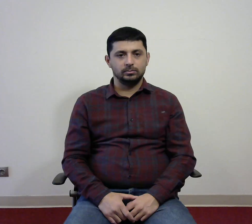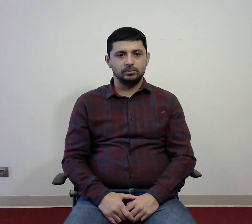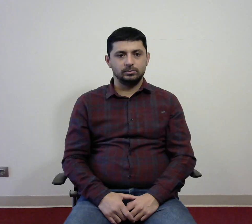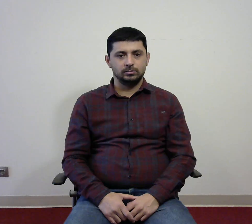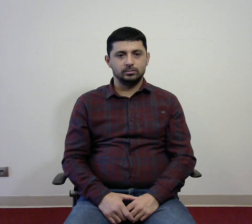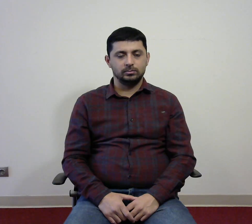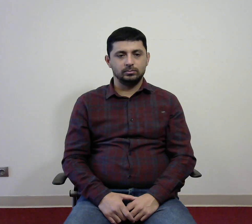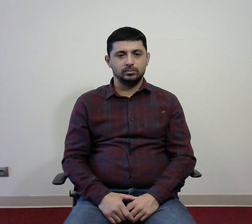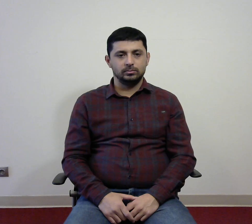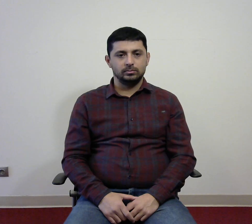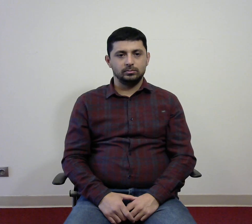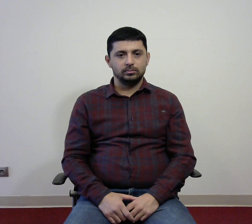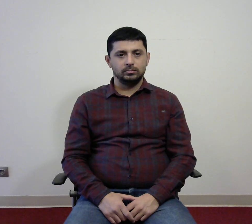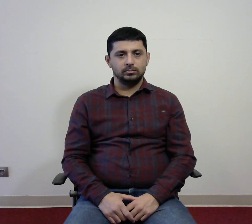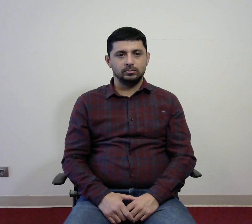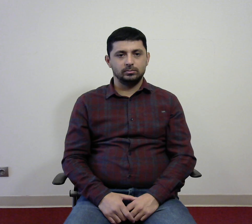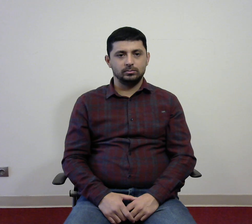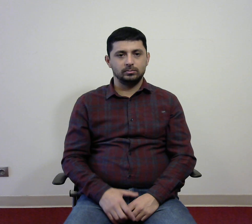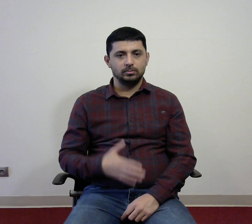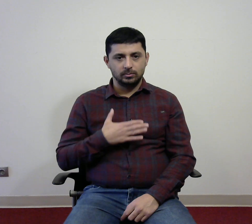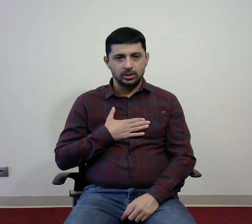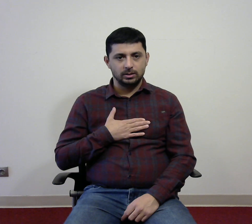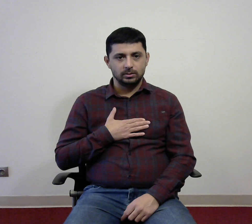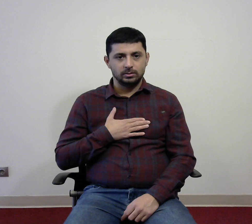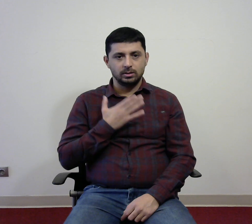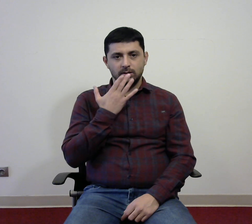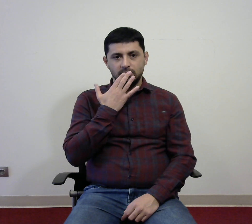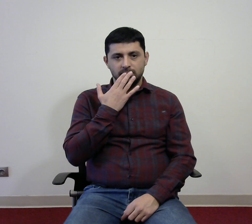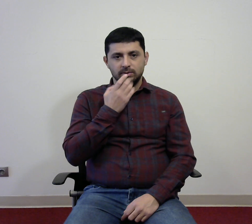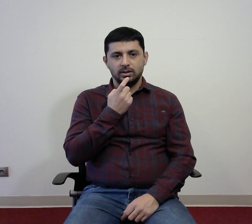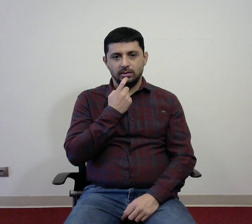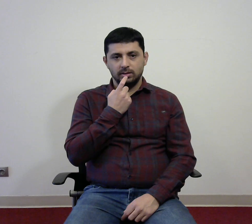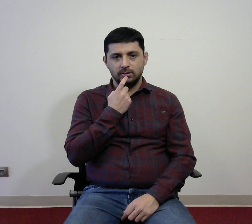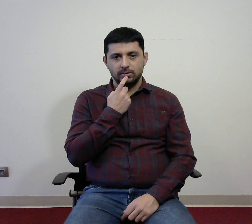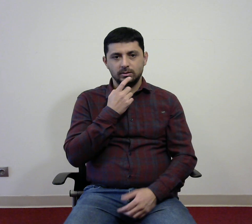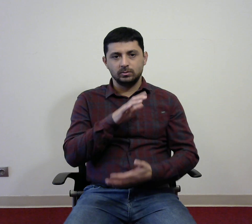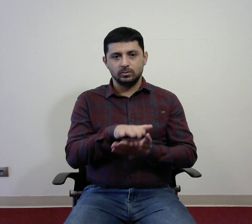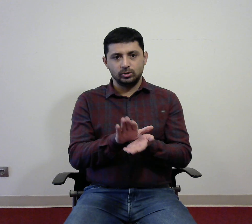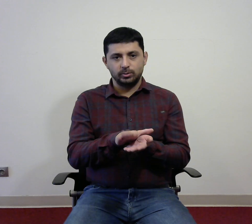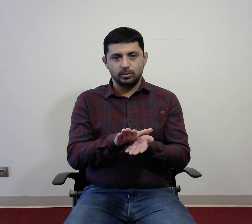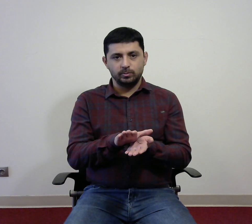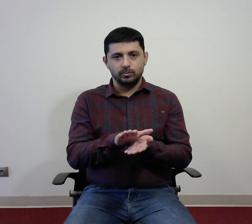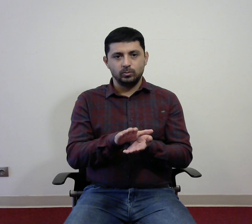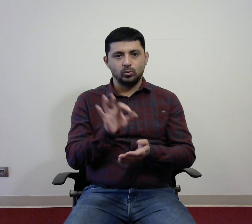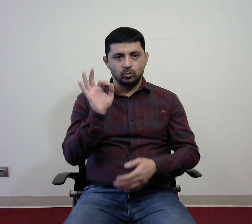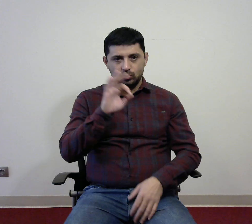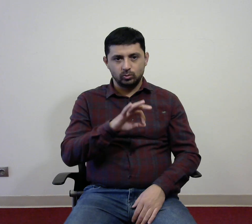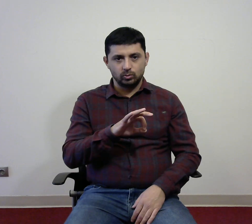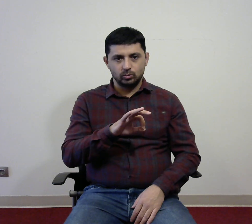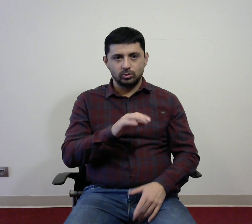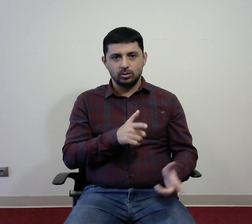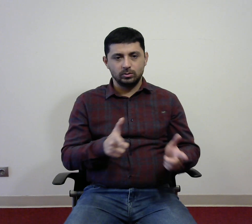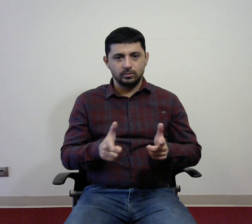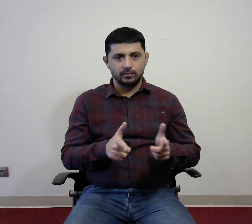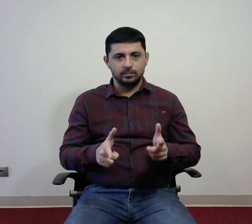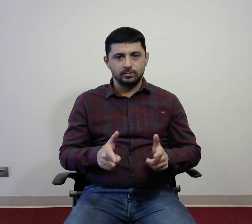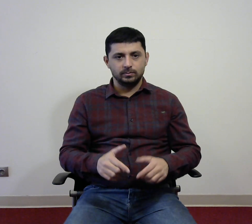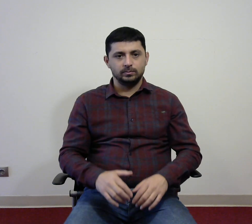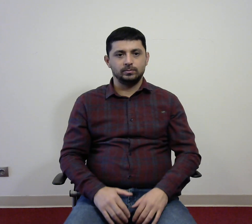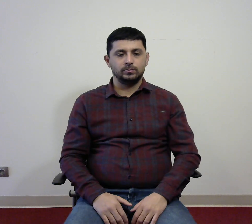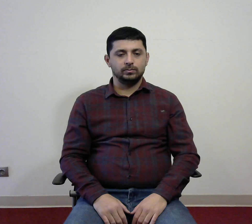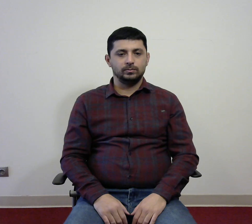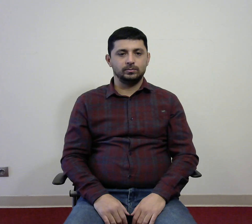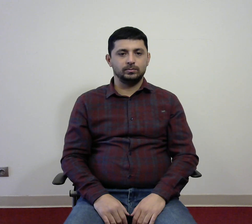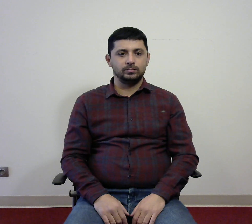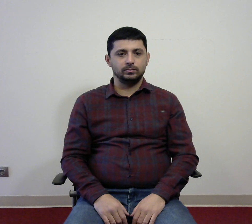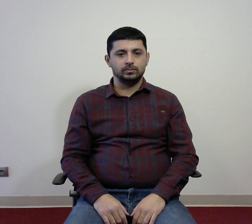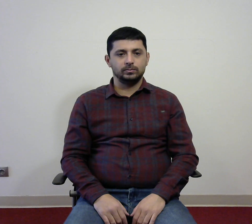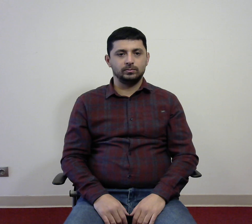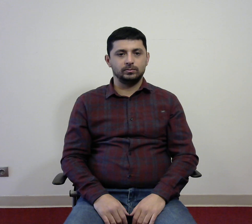Mən xarici dil diplom üçün hazırlaşıram